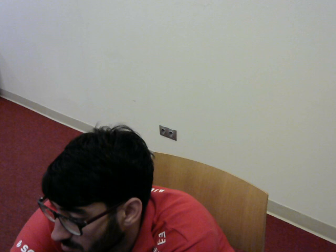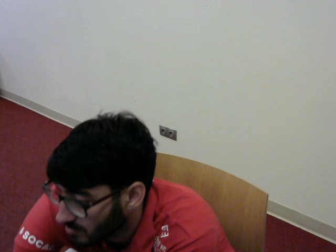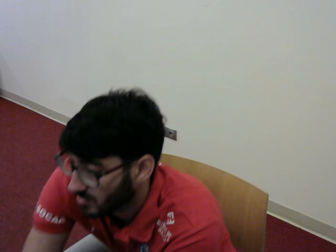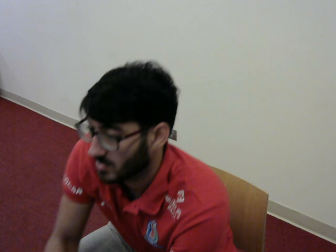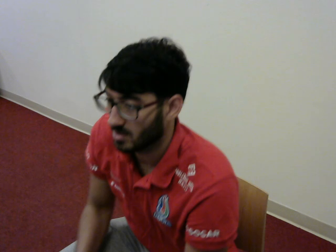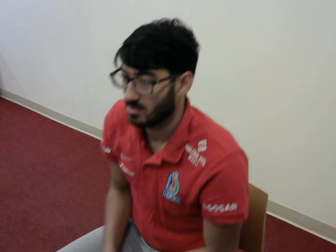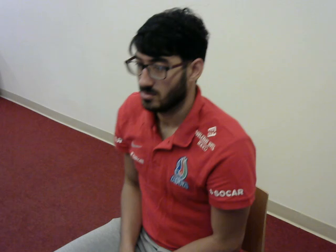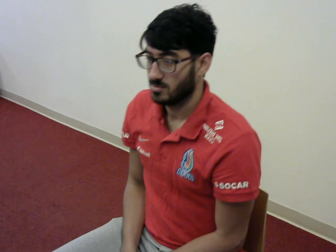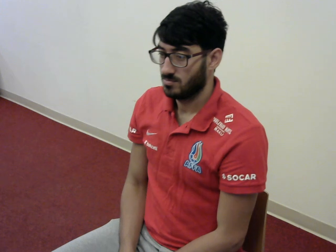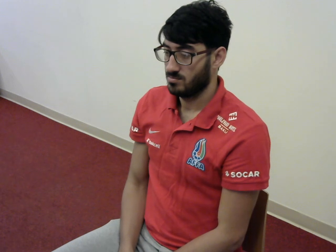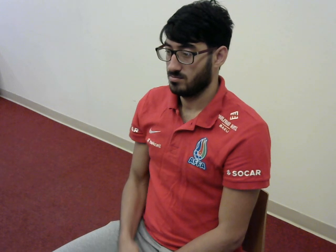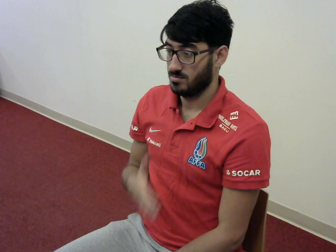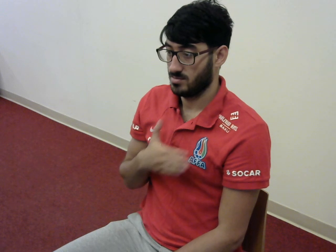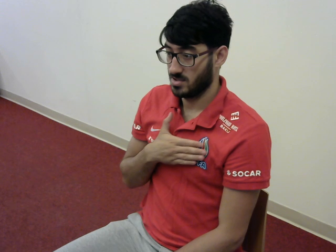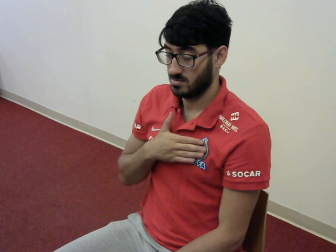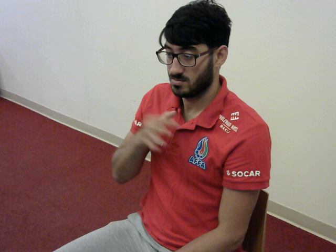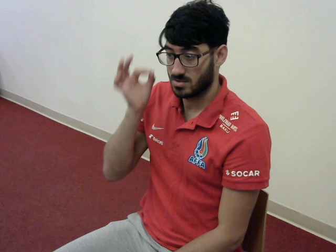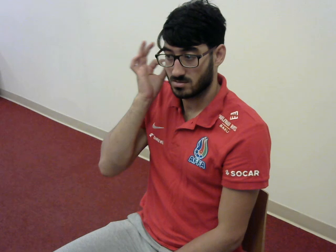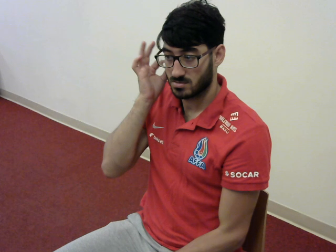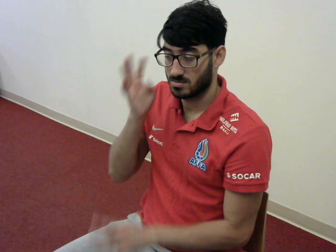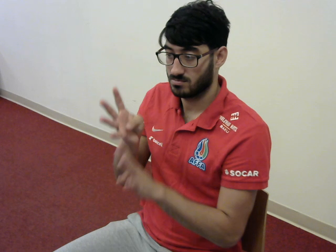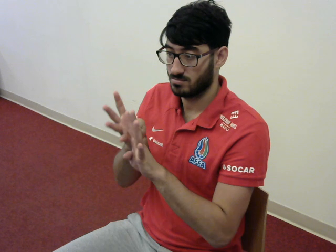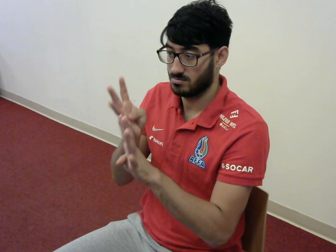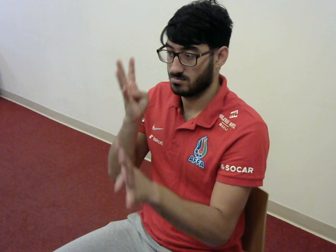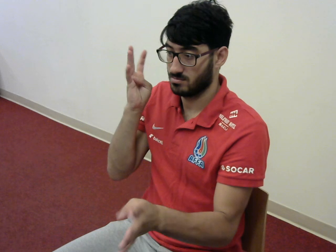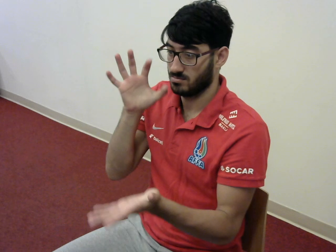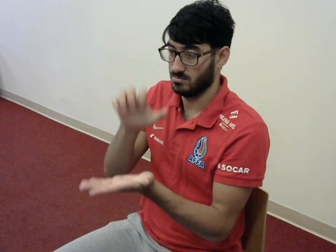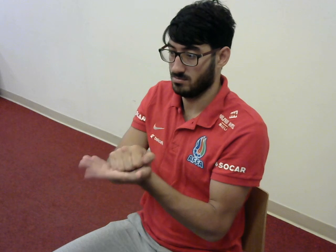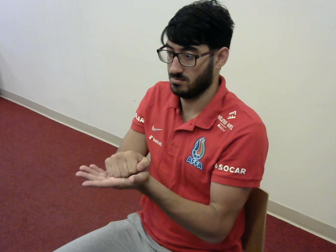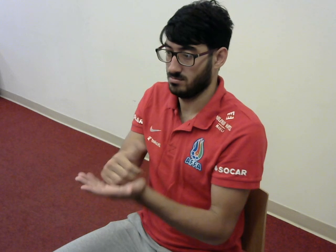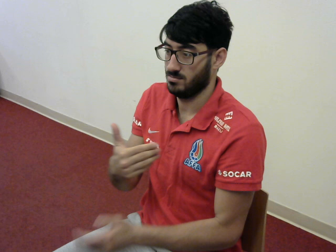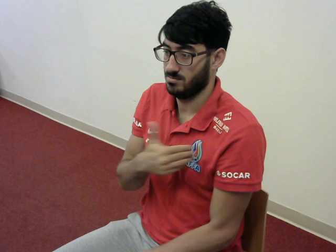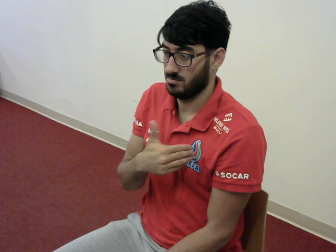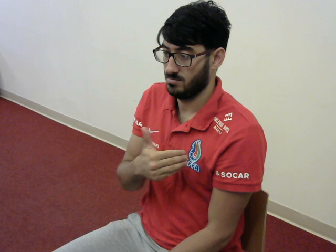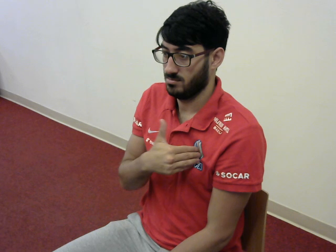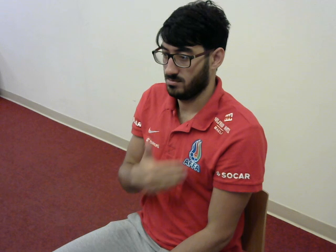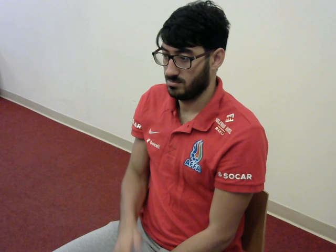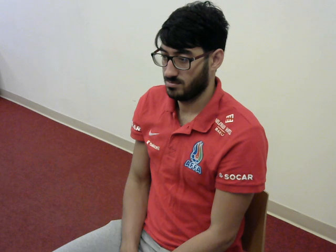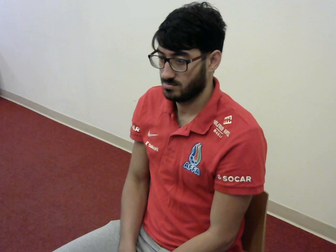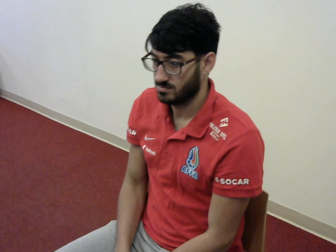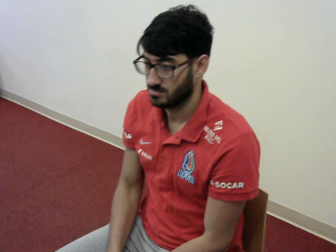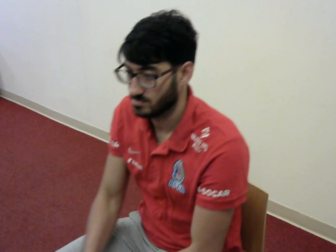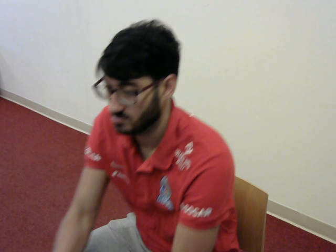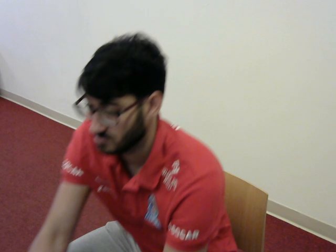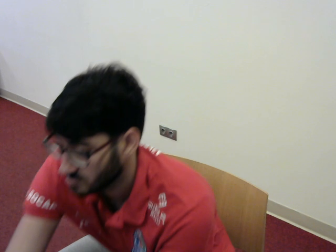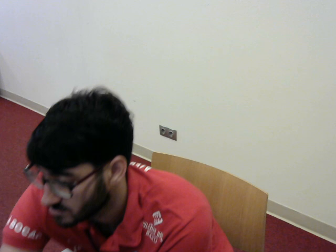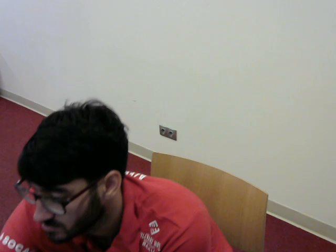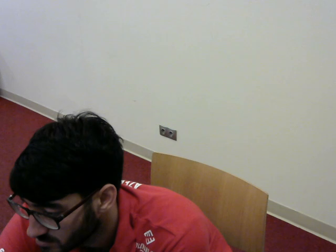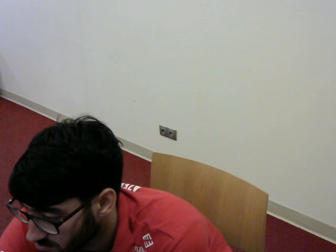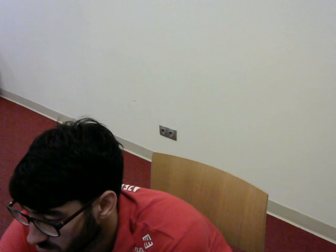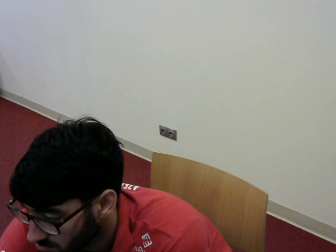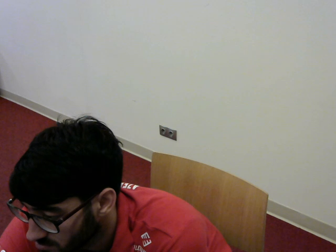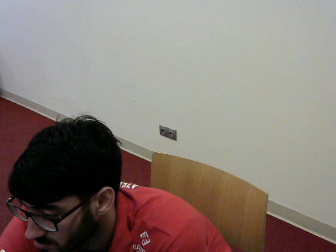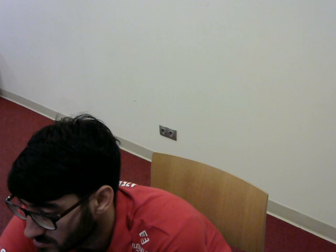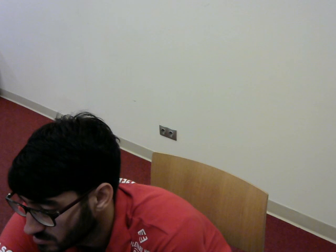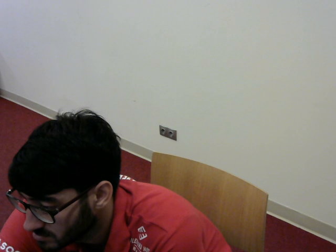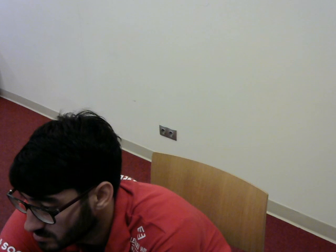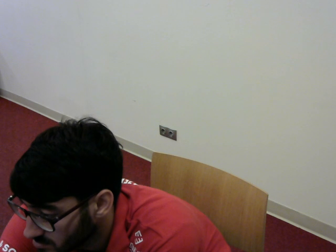Mən həkimin qəbuluna yazılmaq istəyirəm